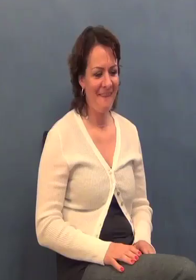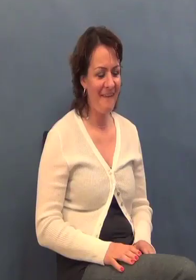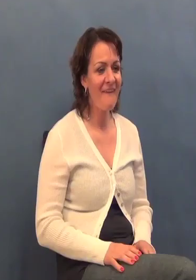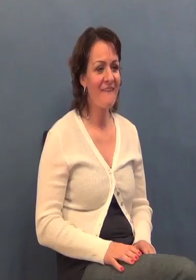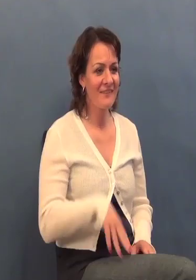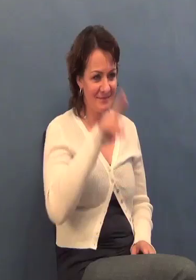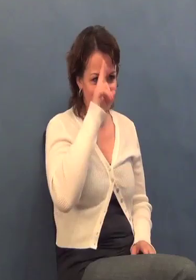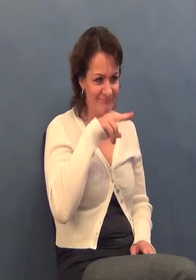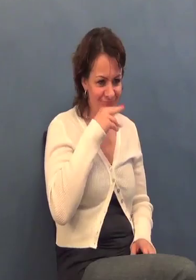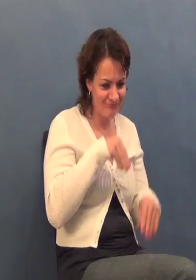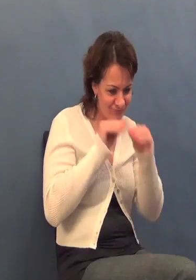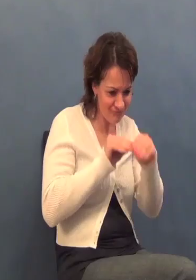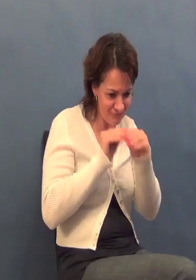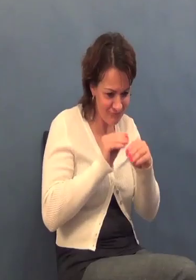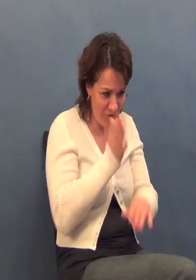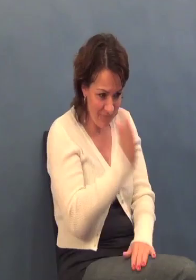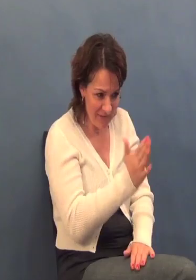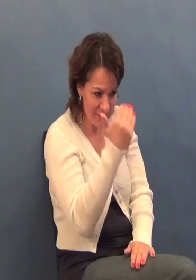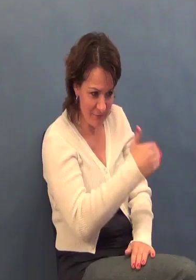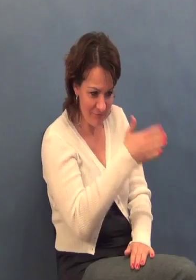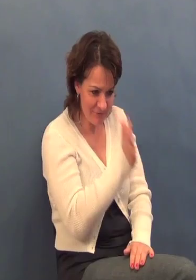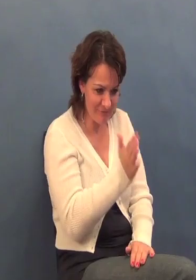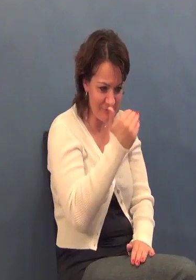Tata tłumaczy coś dziecku. Pokazuje mu kierunki: prosto, lewo, prosto, lewo.